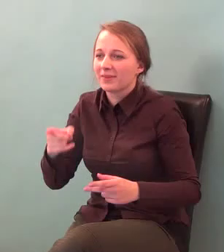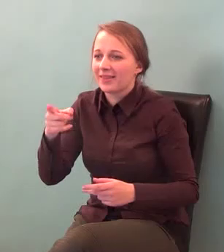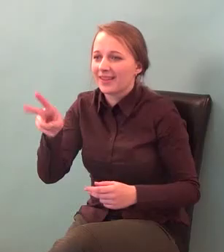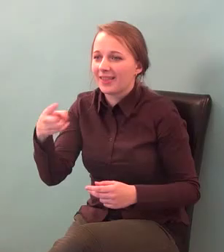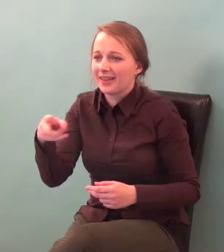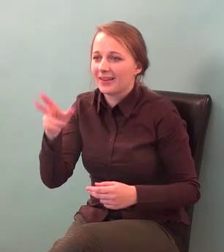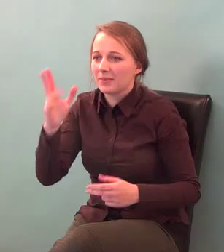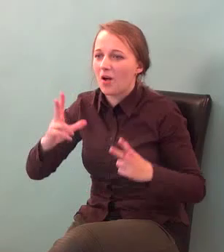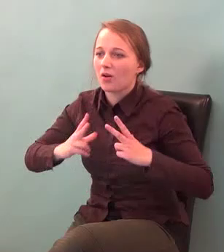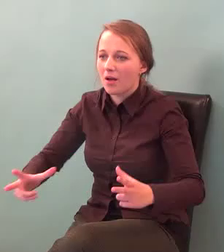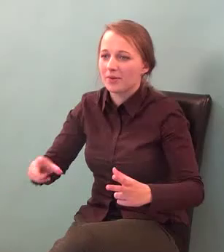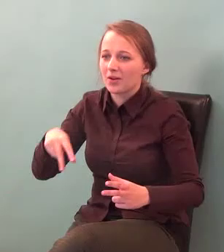Ty kiedy będziesz mieć urlop?